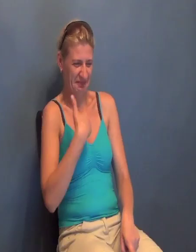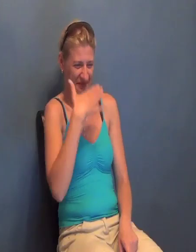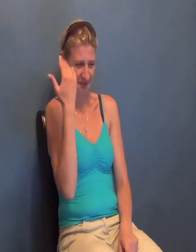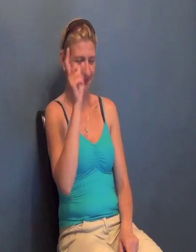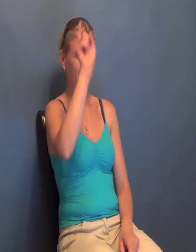Nie wiem.